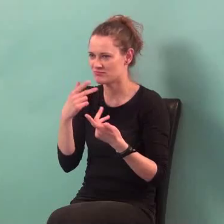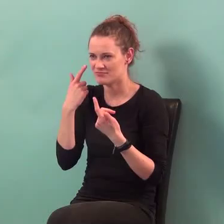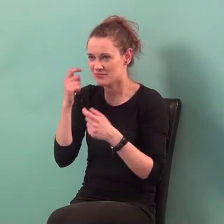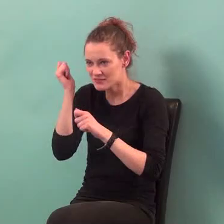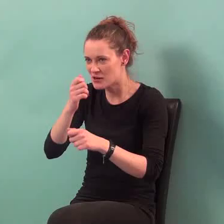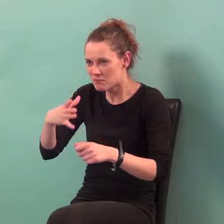"Nie słyszałem walenia."